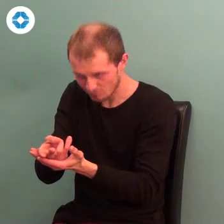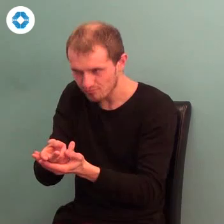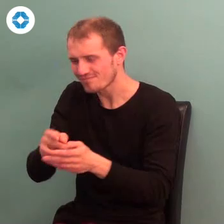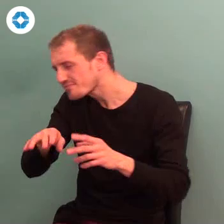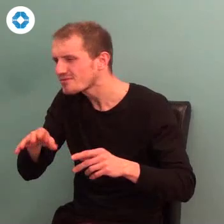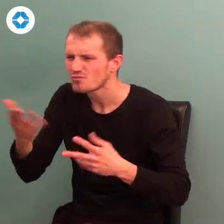Szukają gdzie jest żaba.